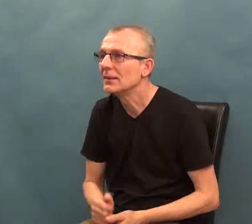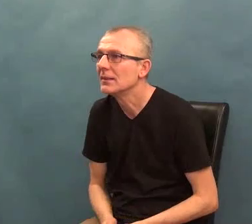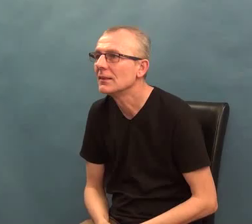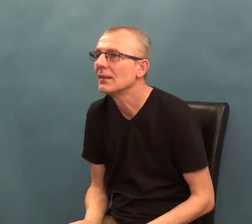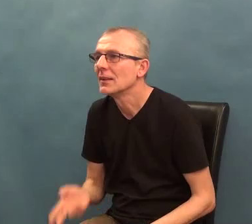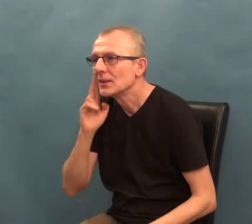Głuchy spał twardo.